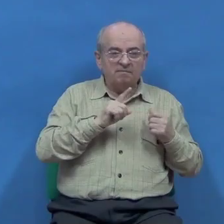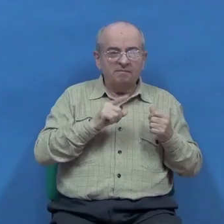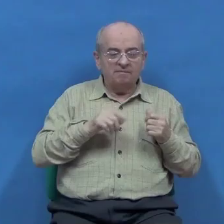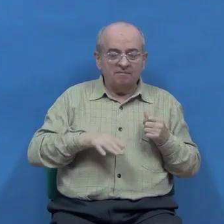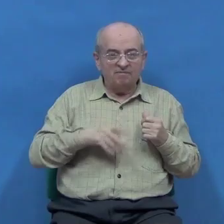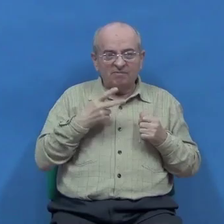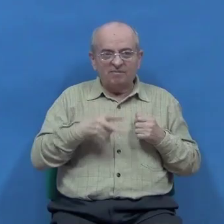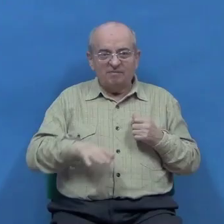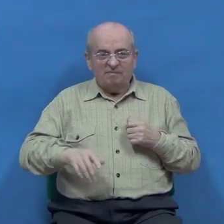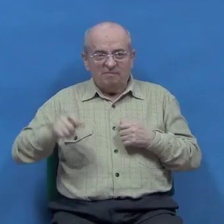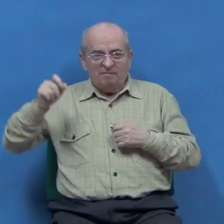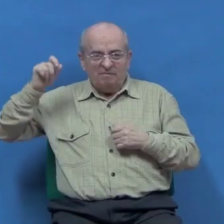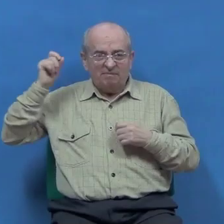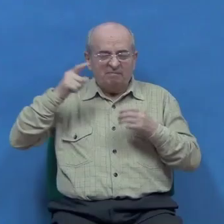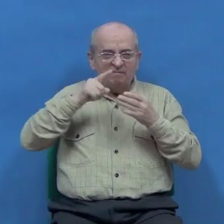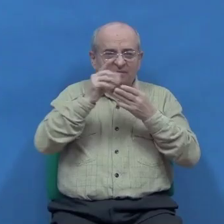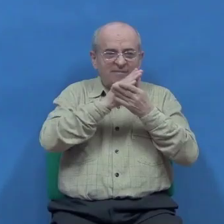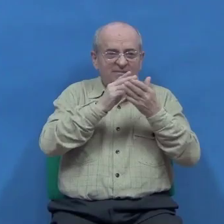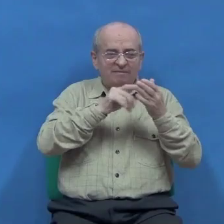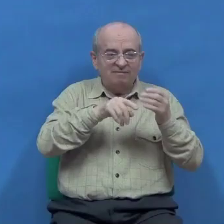Widzi rozbitą szybę przez małego chłopca.